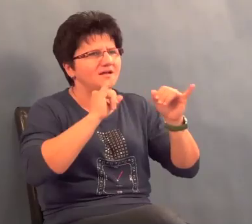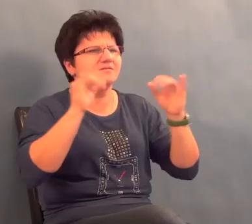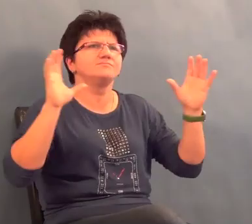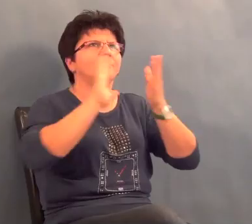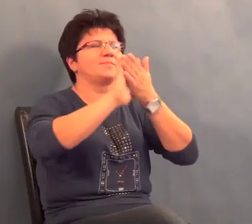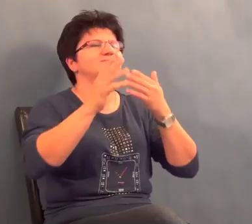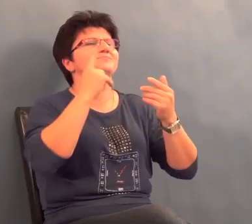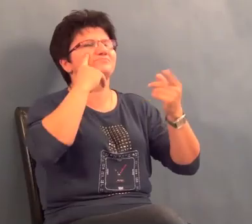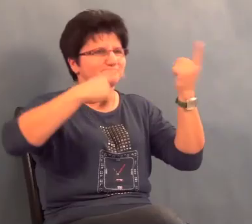Są na wycieczce, zwiedzają.